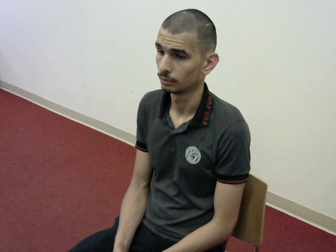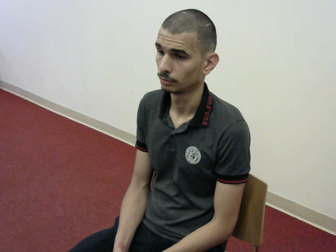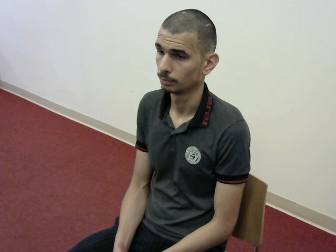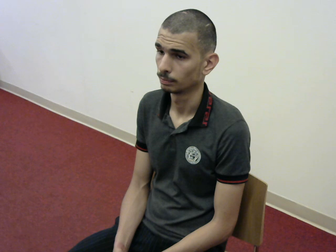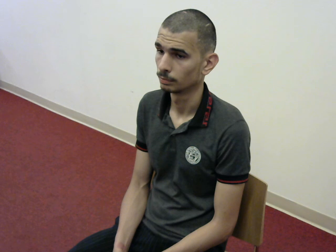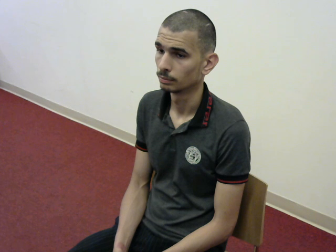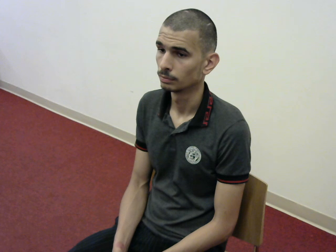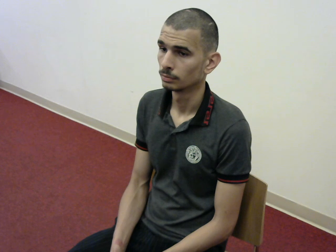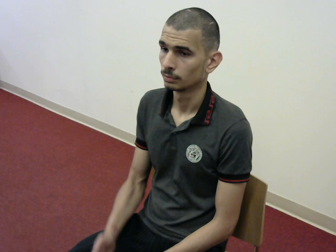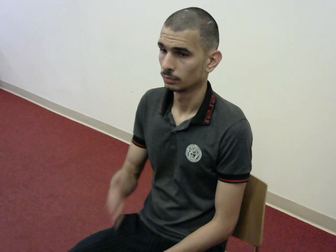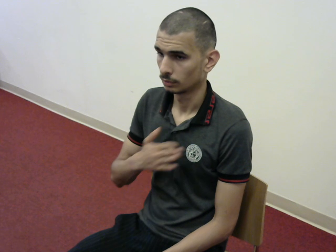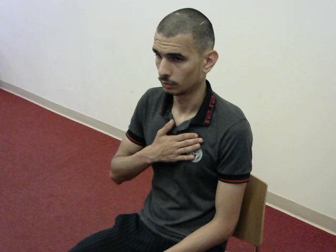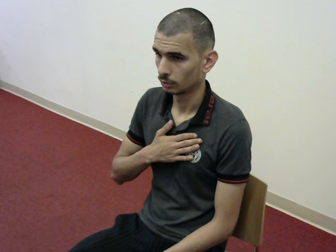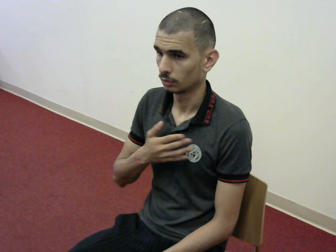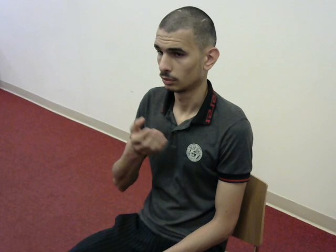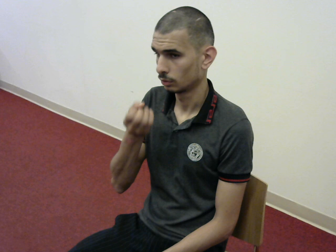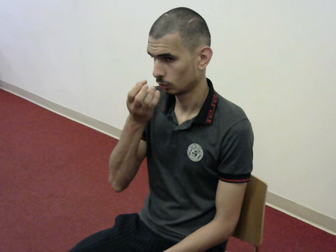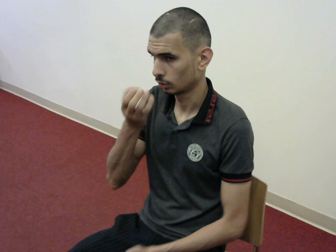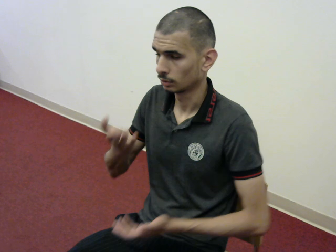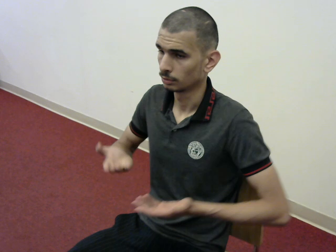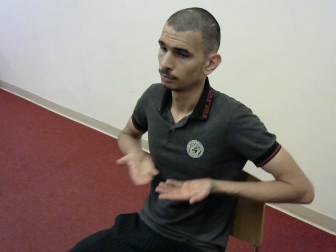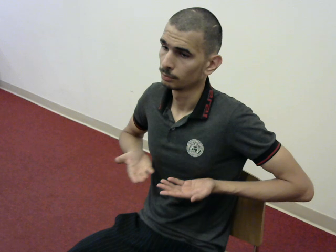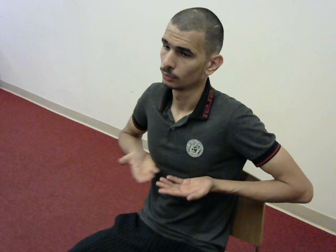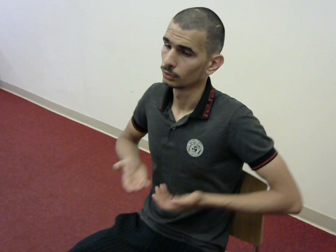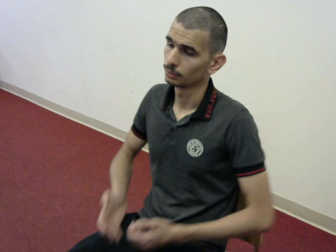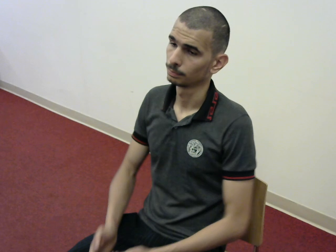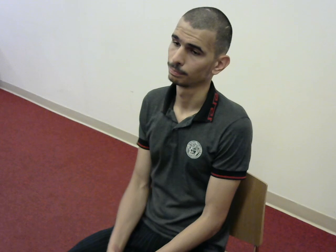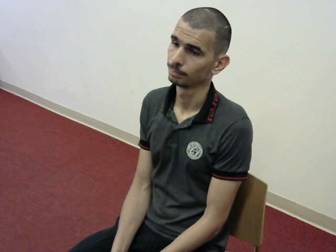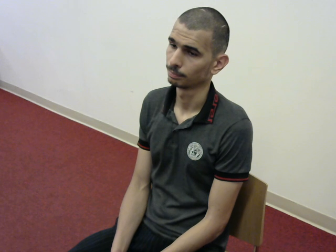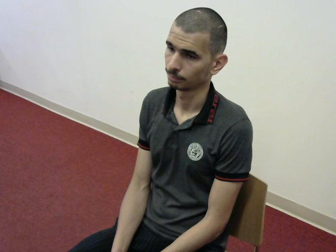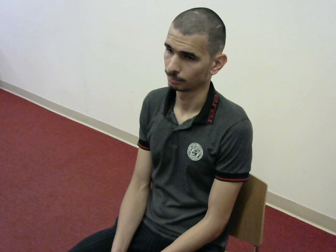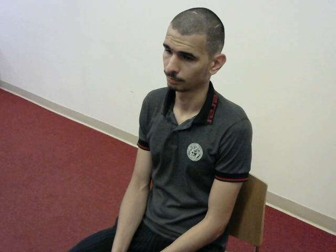Mən Bakıda yaşayıram